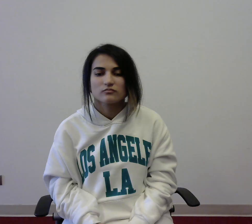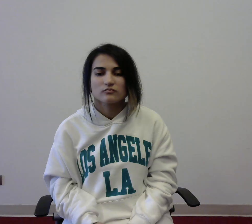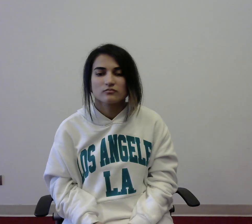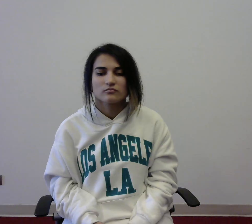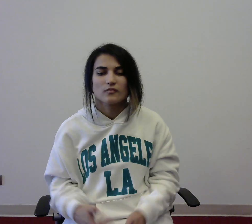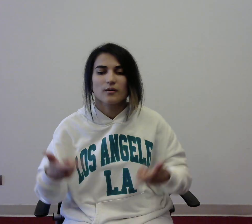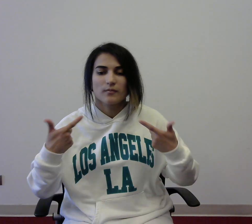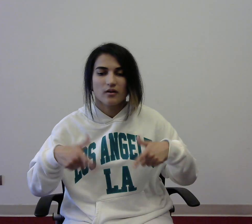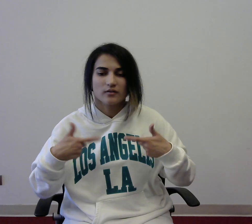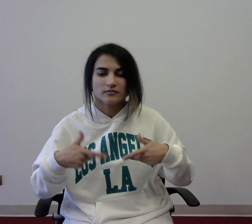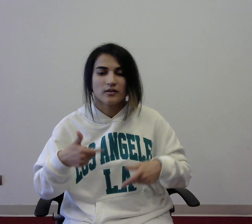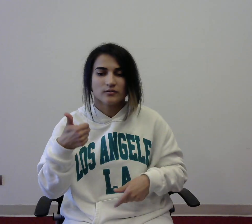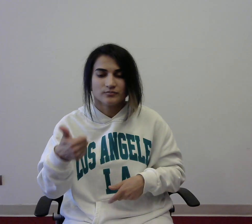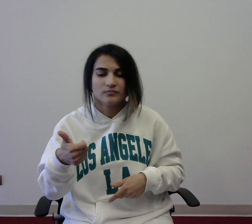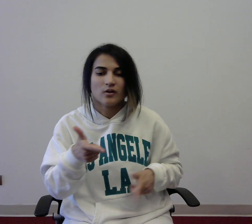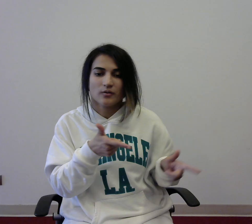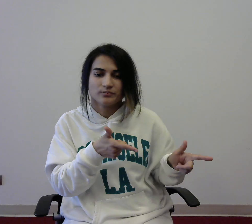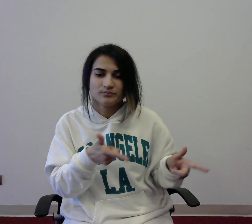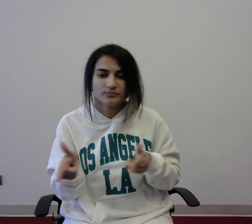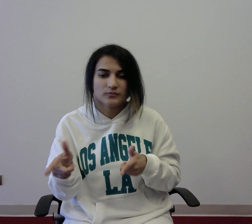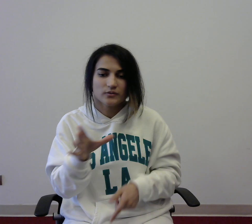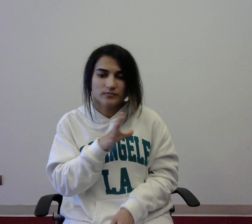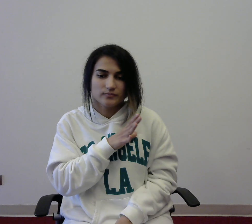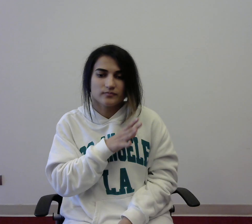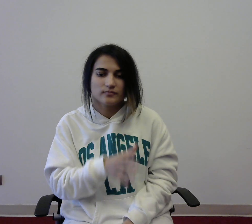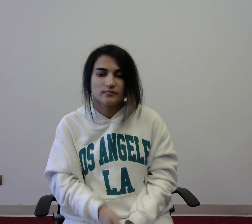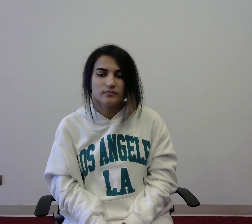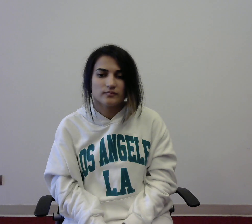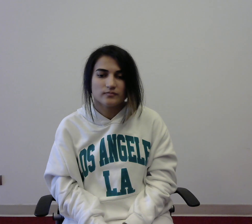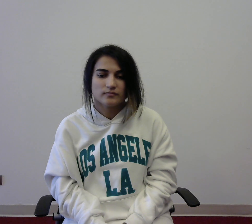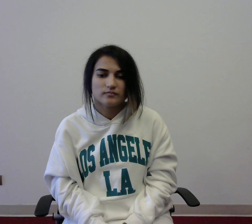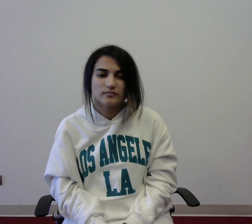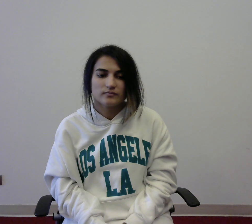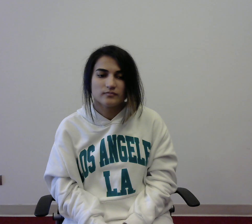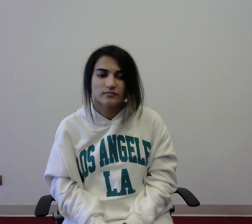İmtahana yaxşı hazırlaşmışam